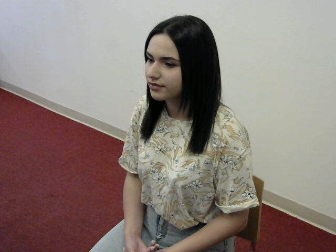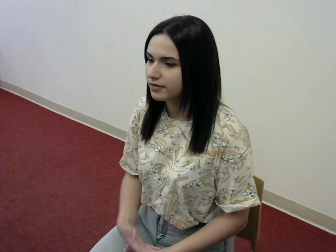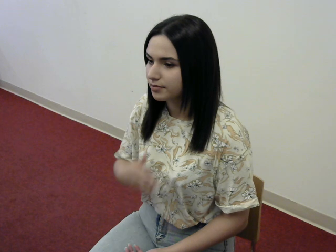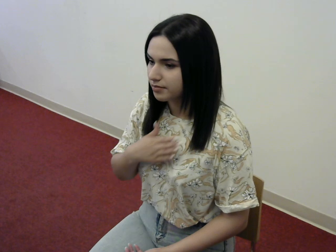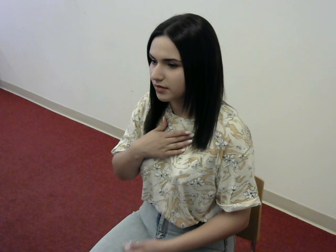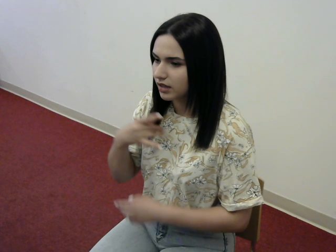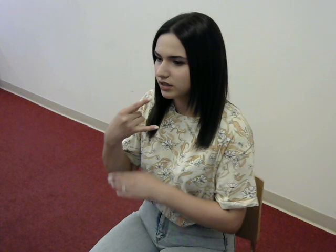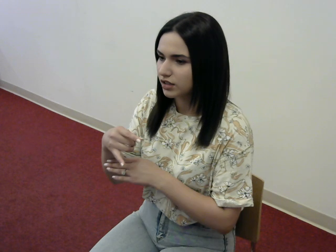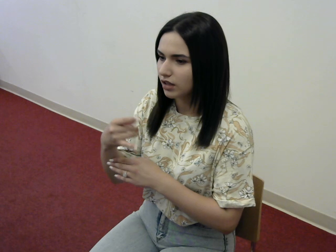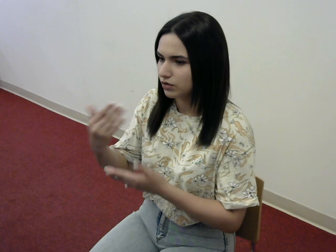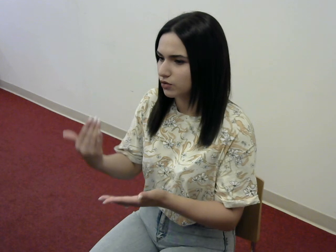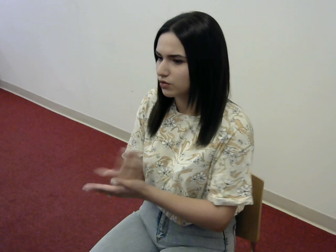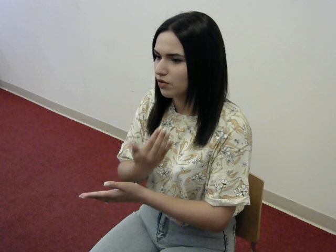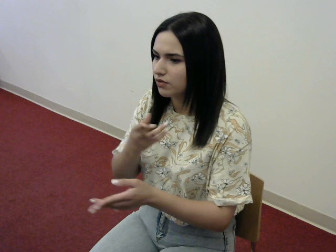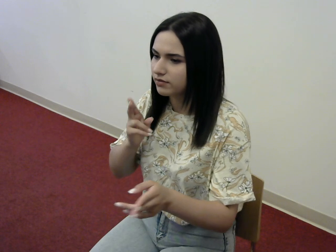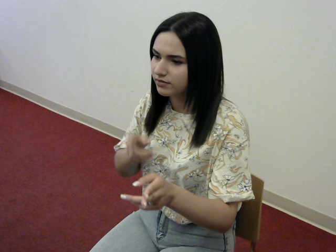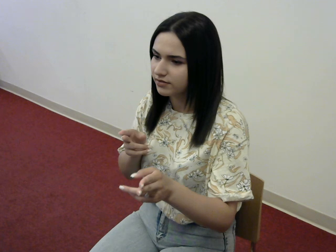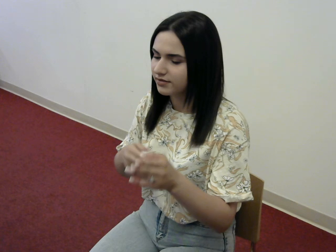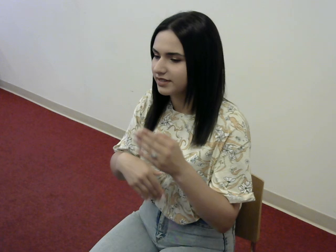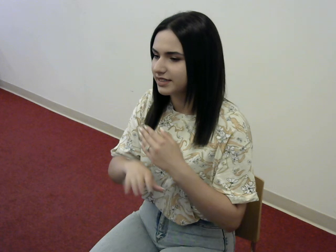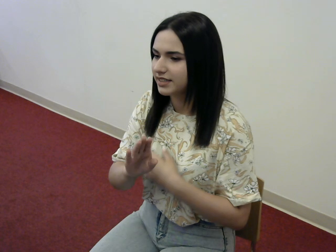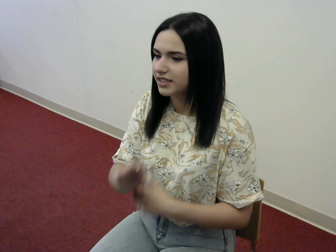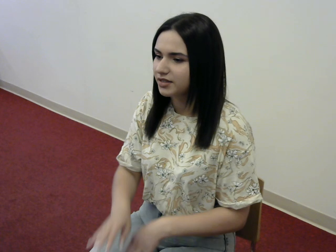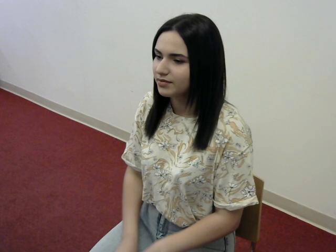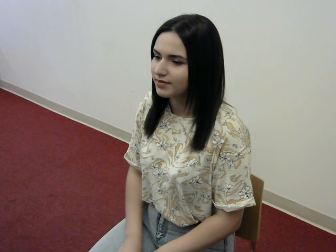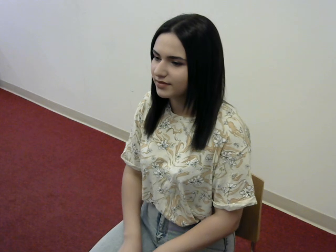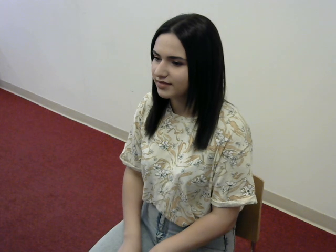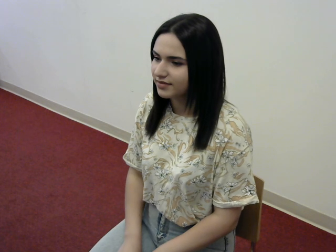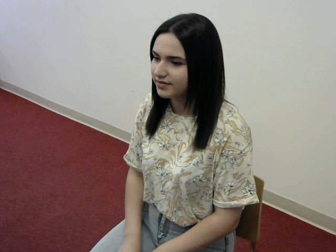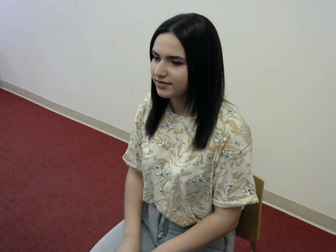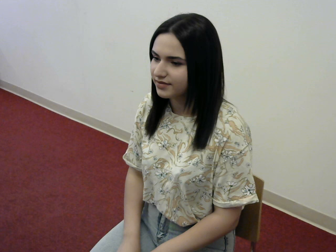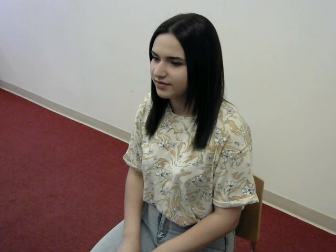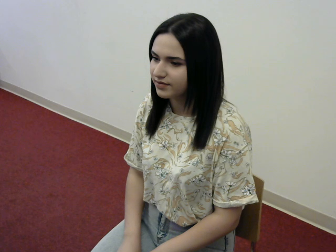Mən Gəncəyə yeni qatarla gedirəm